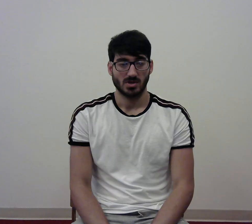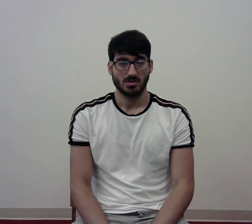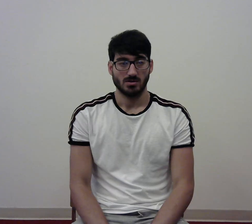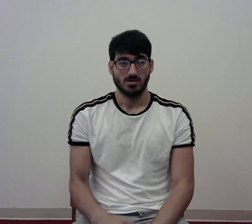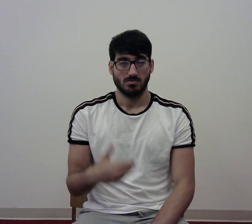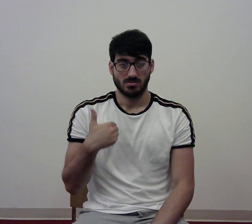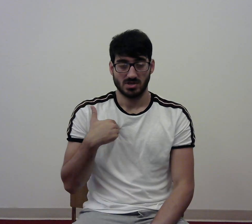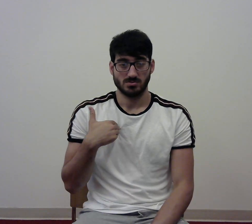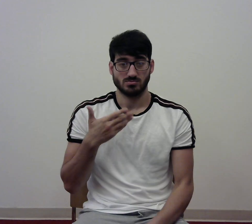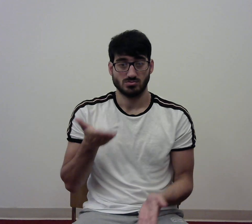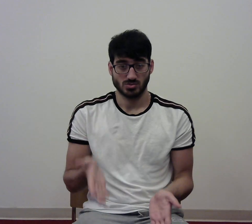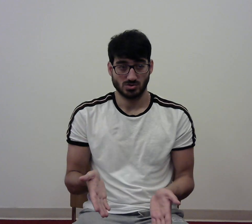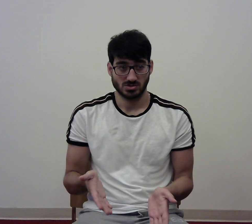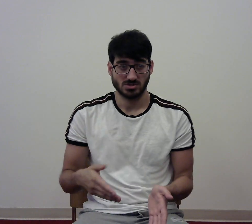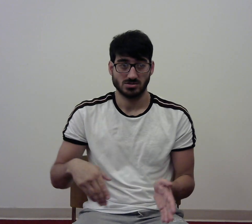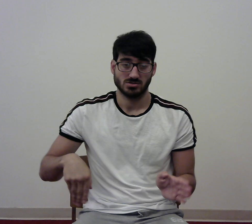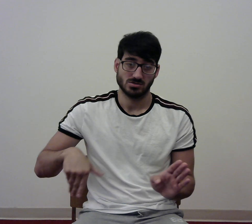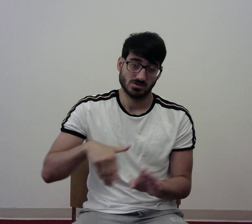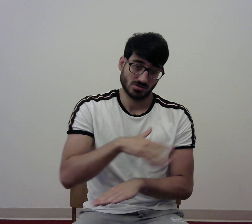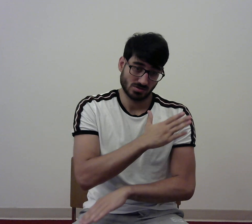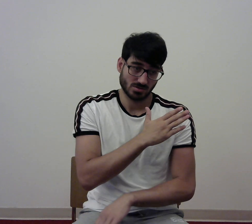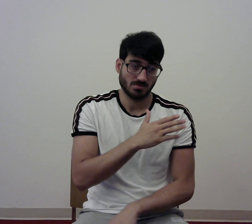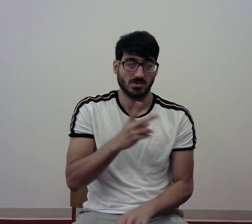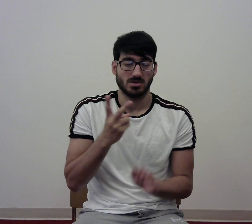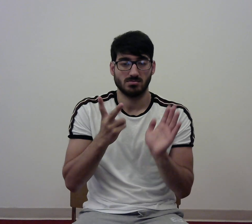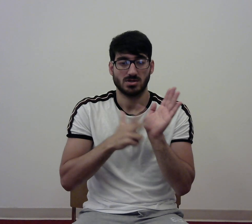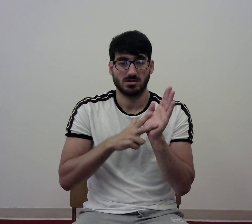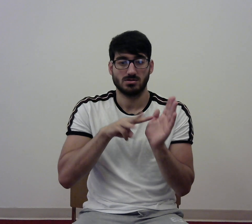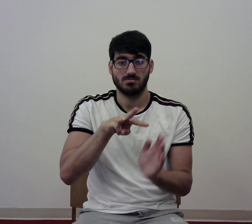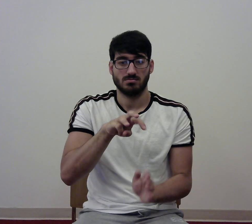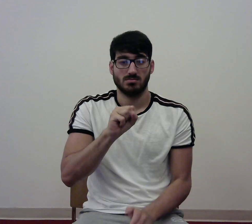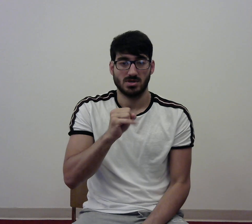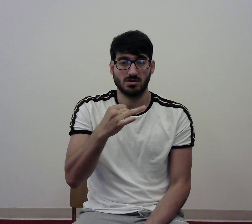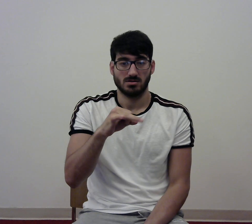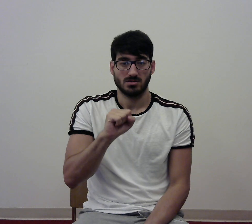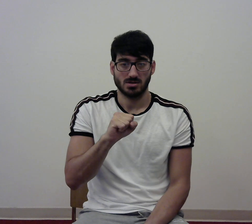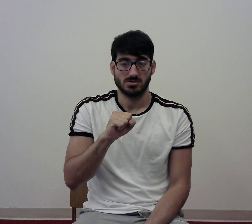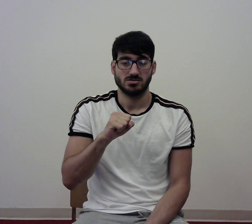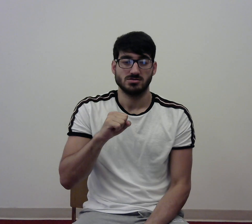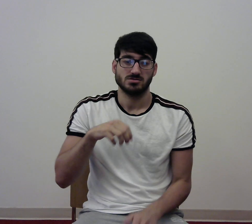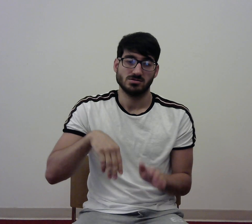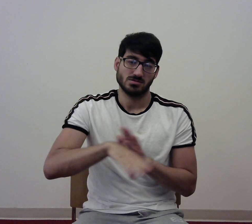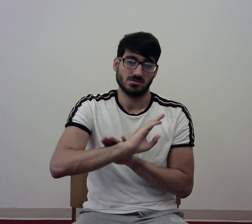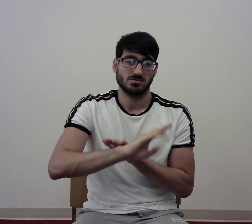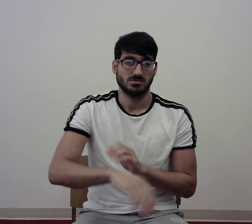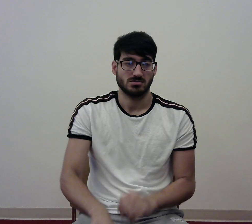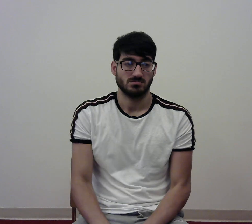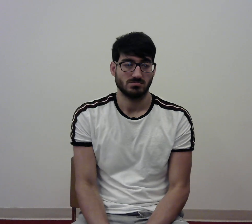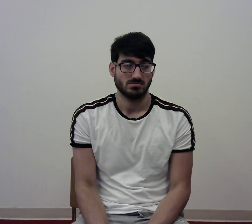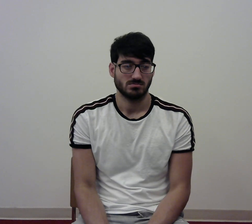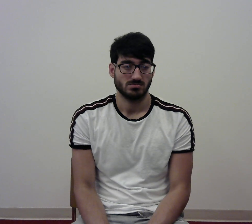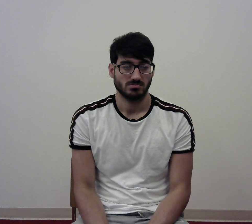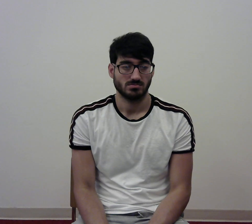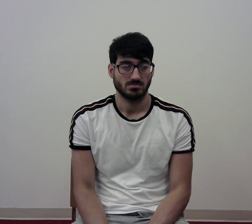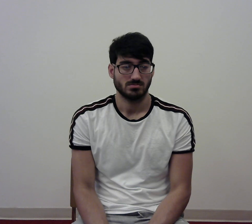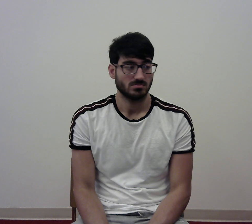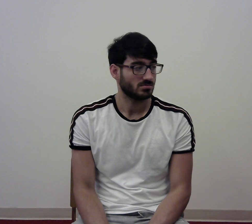Mən burdan çıxıb 28 maya gedəcəm